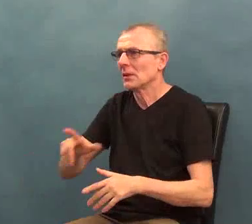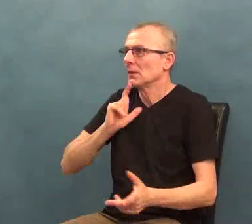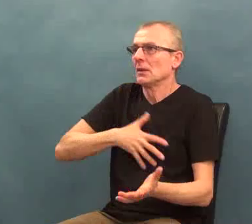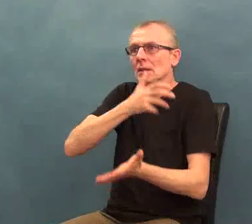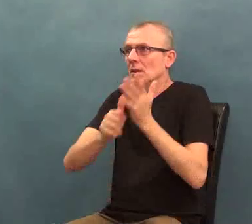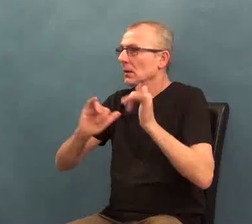Ludzie byli przestraszeni.